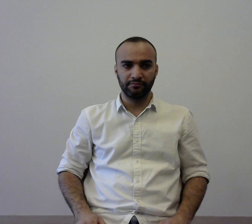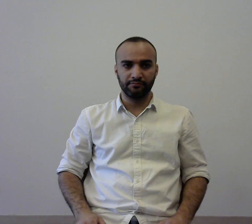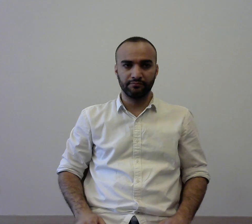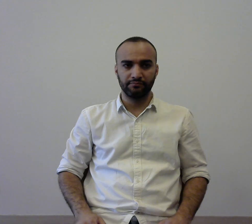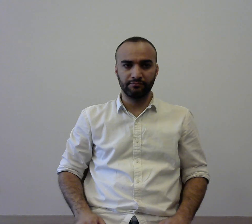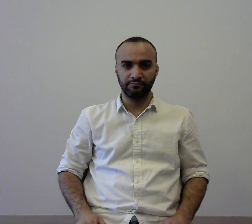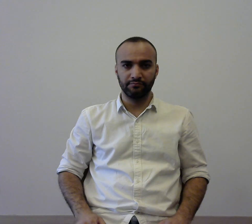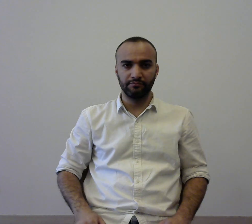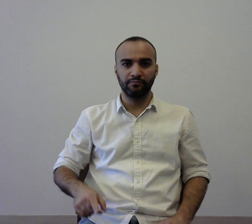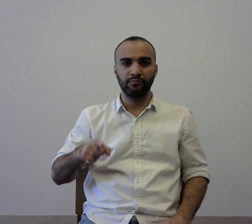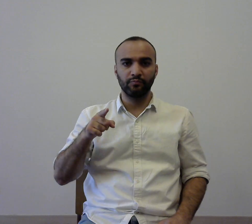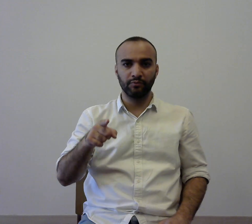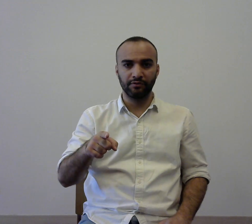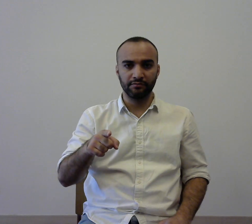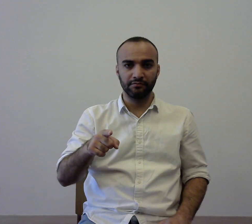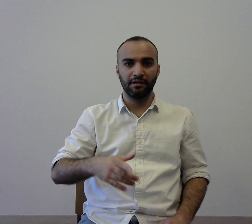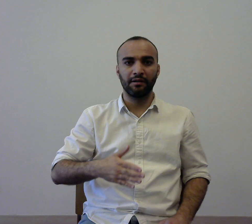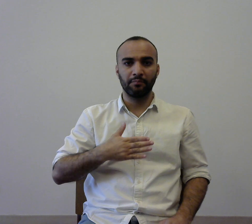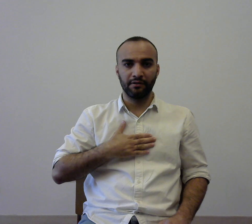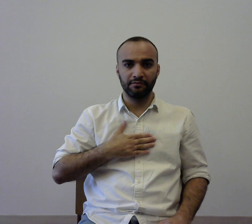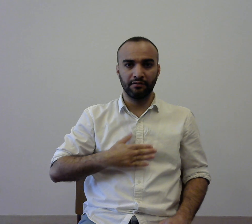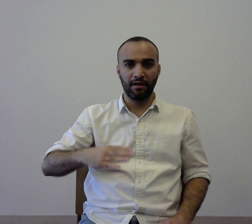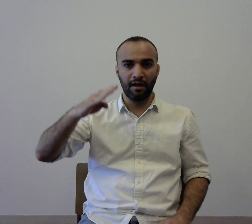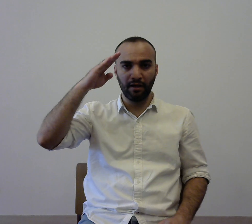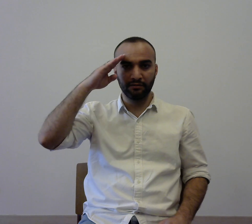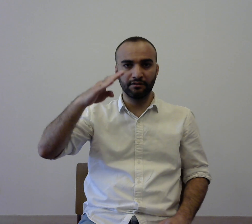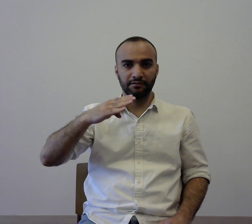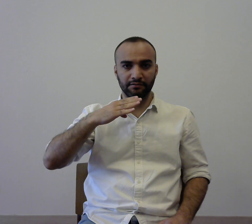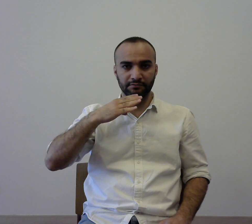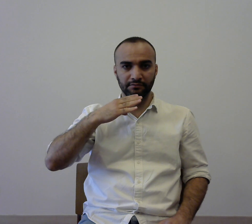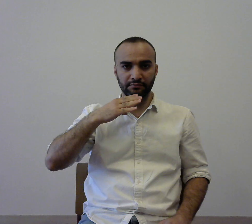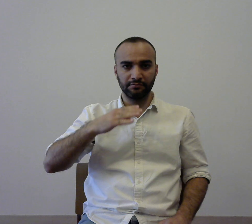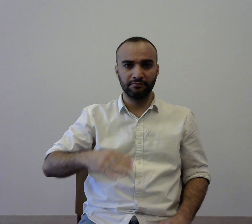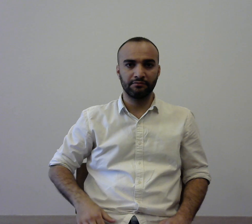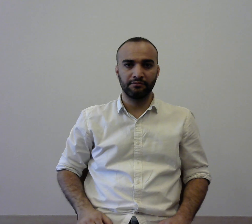Bu mənim atamdır